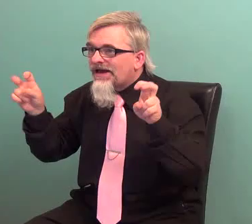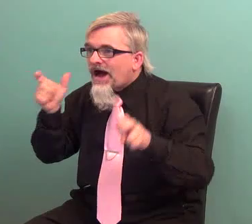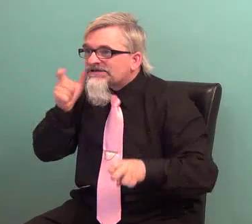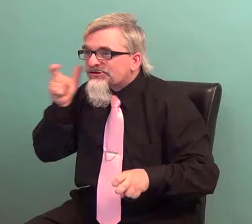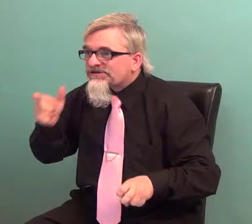Przestępca.